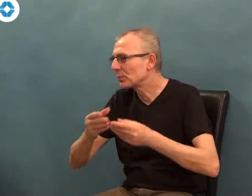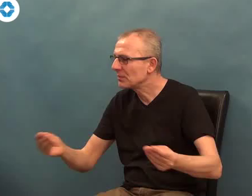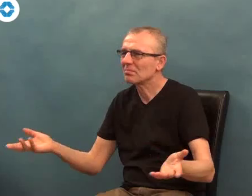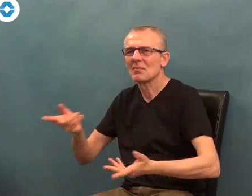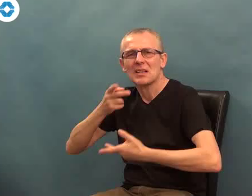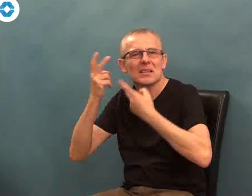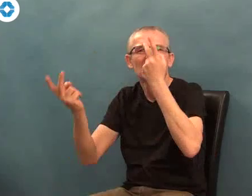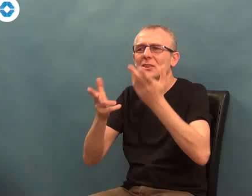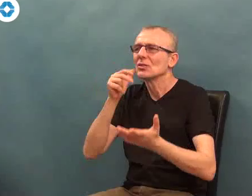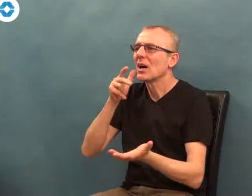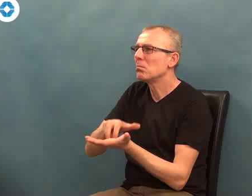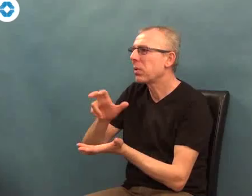Szukali żaby,